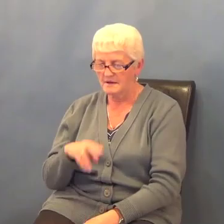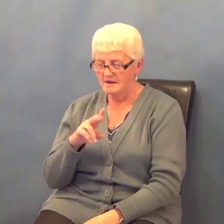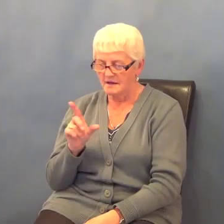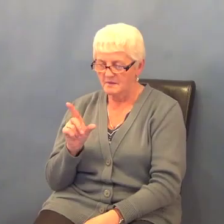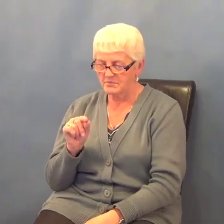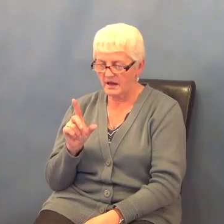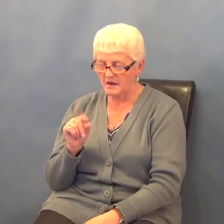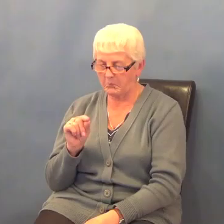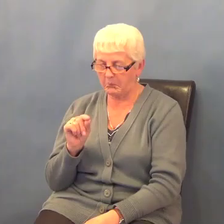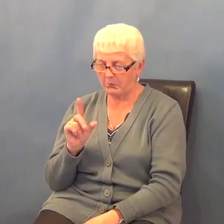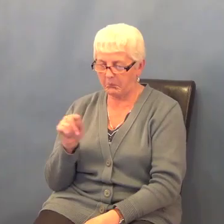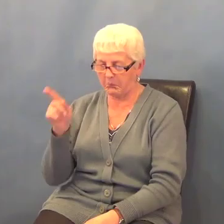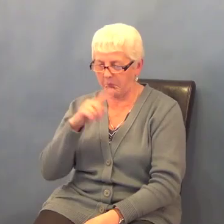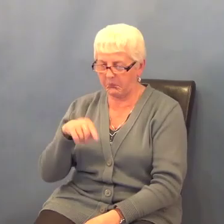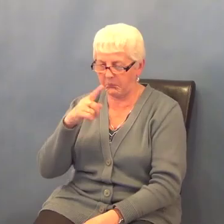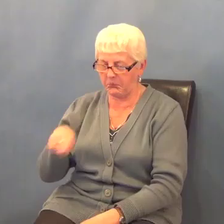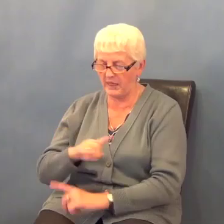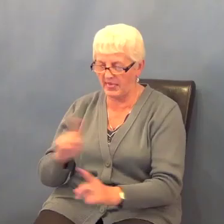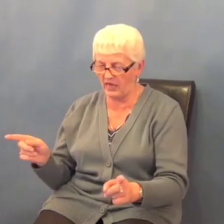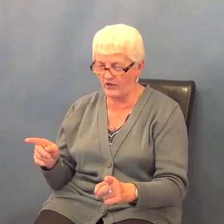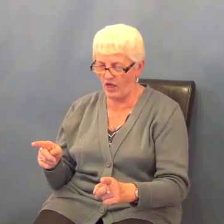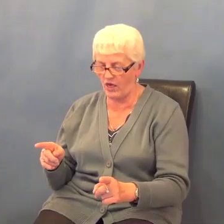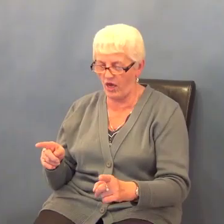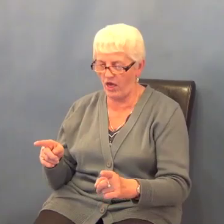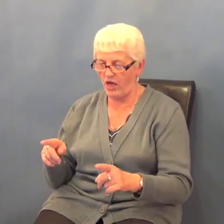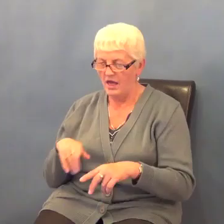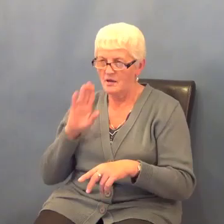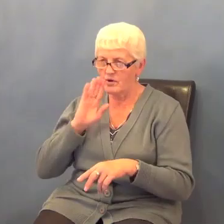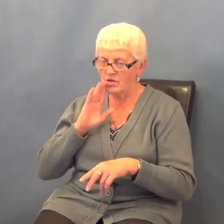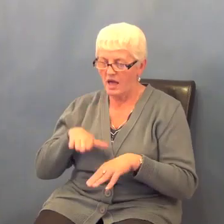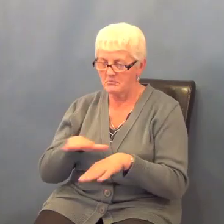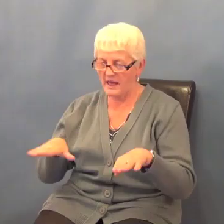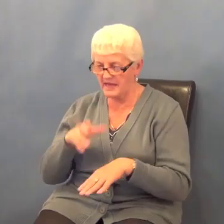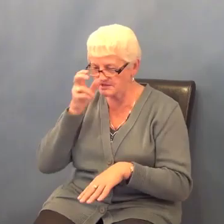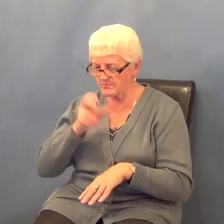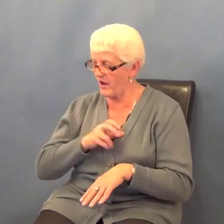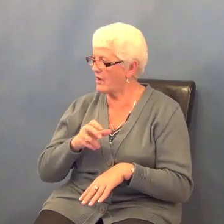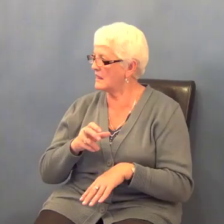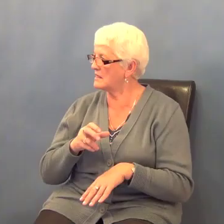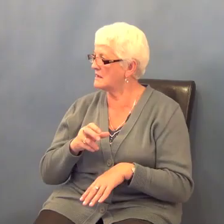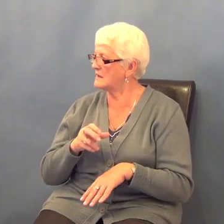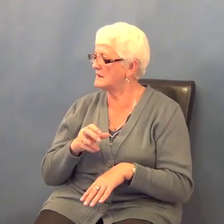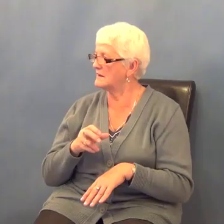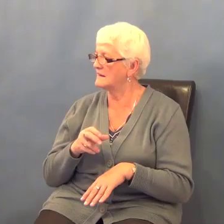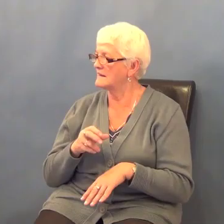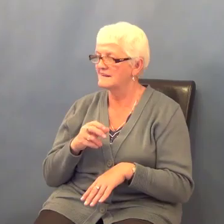W okrągłym, zlikwidowanym znaku, czyli nie wolno, chyba nie wolno wejść do sportowego basenu.